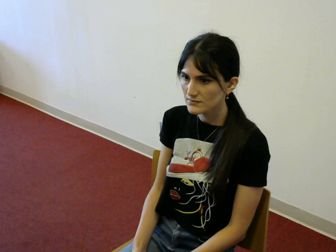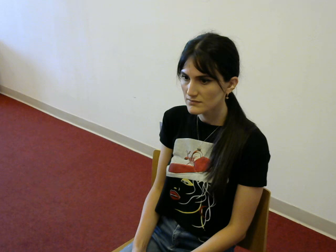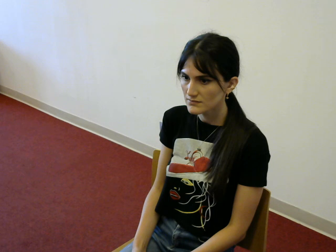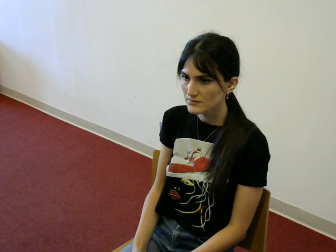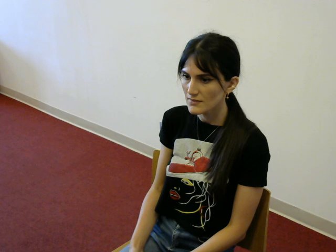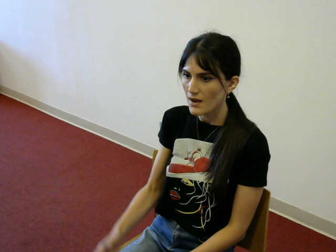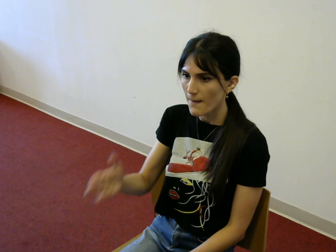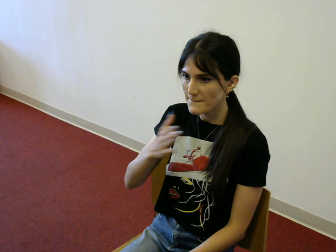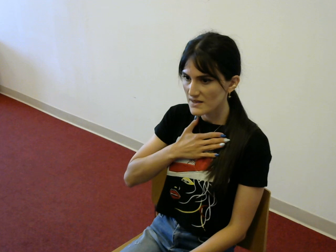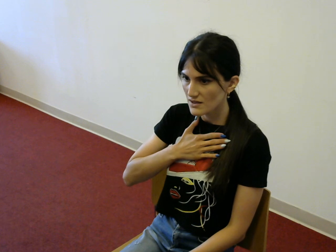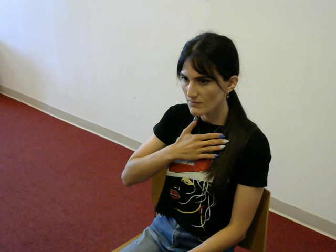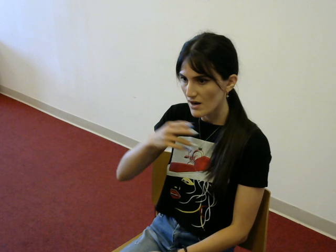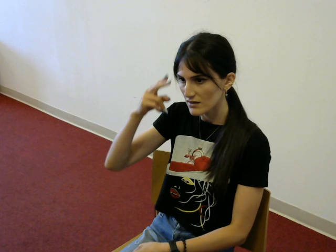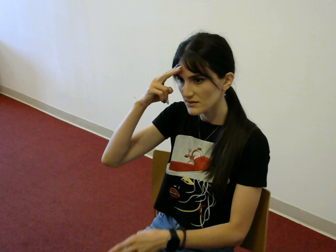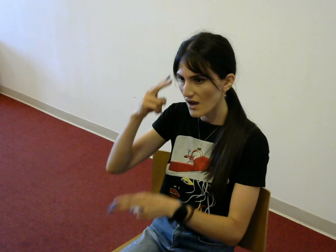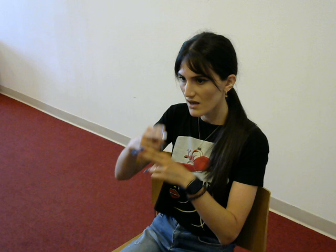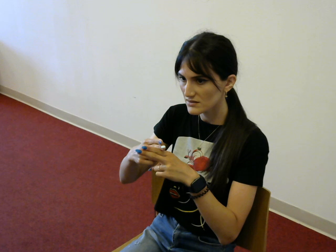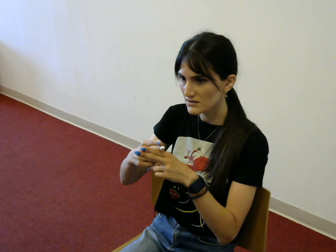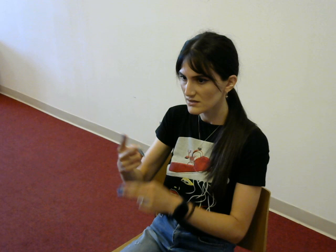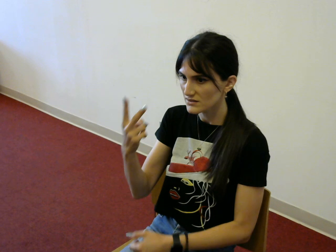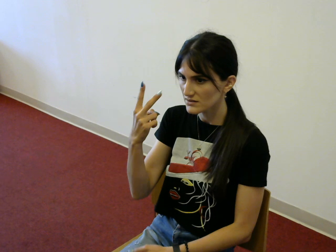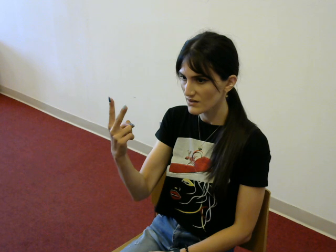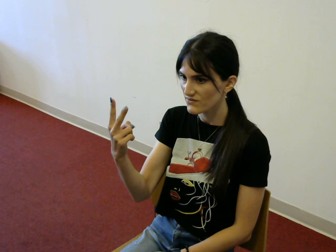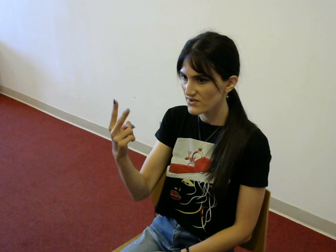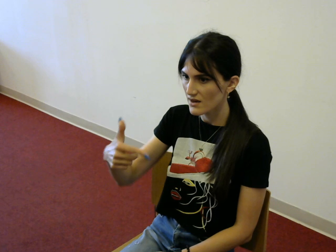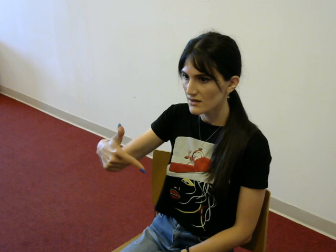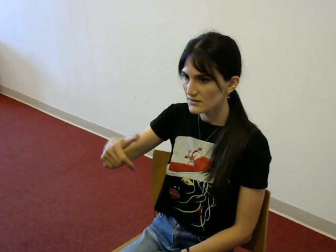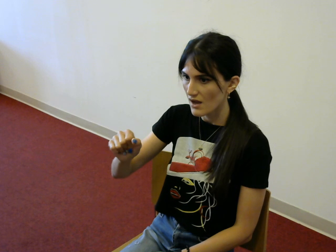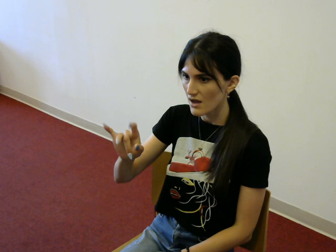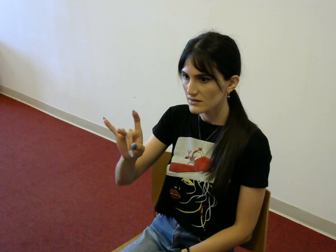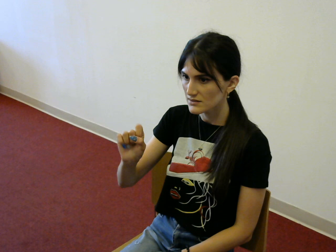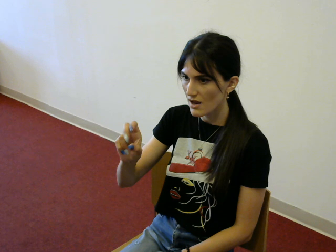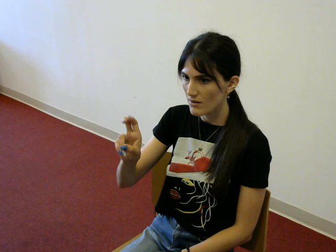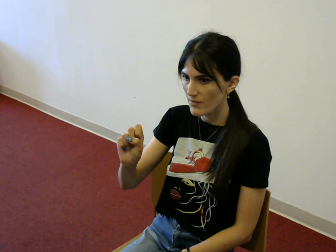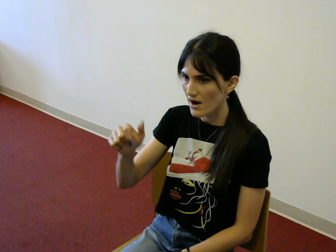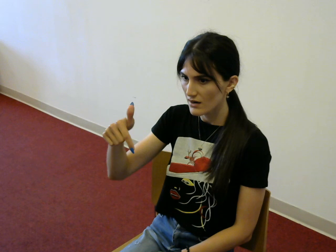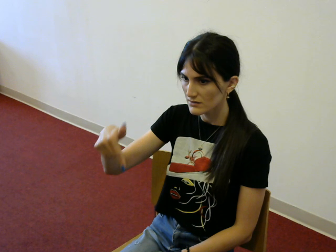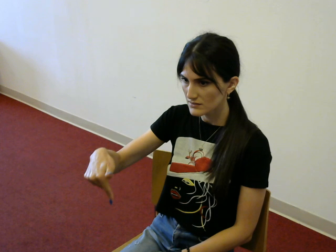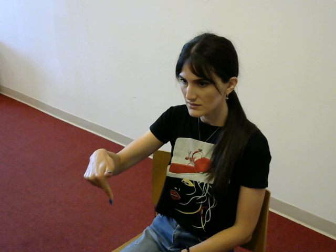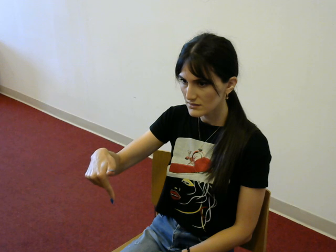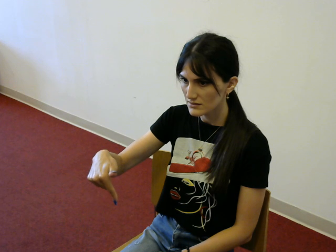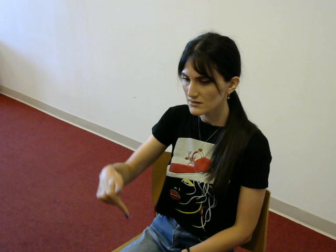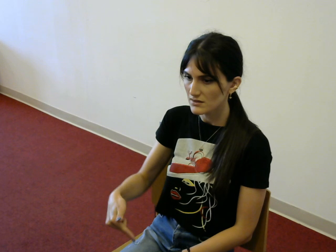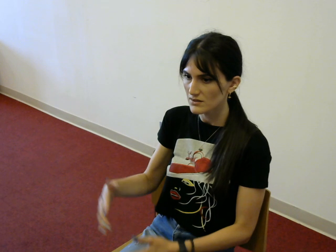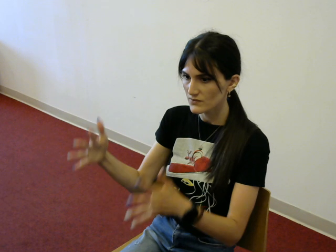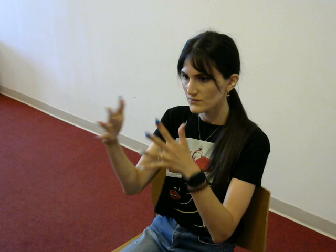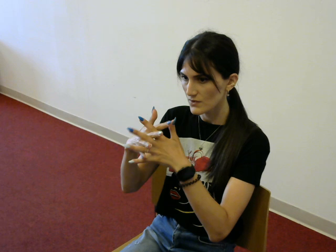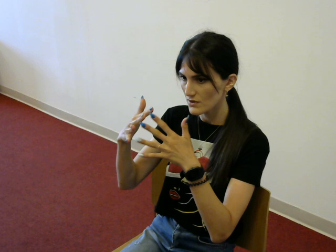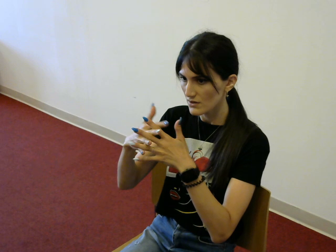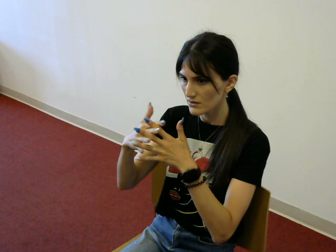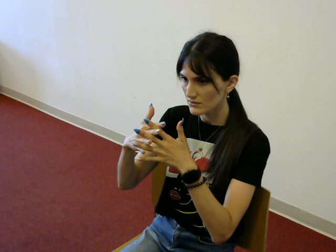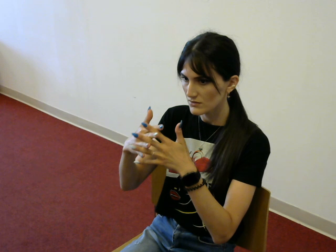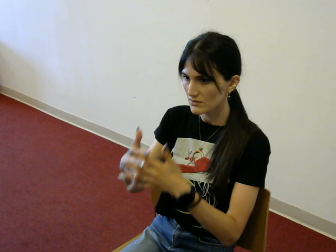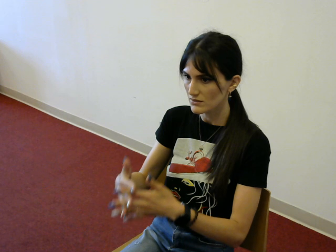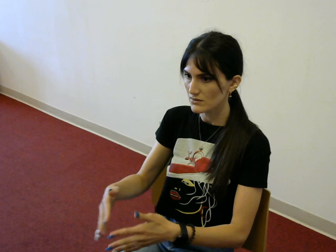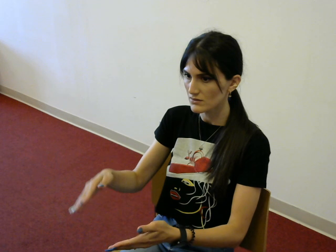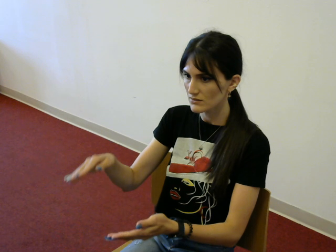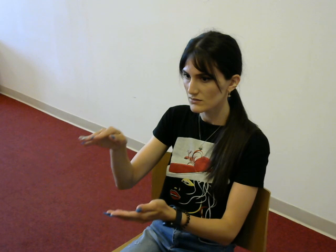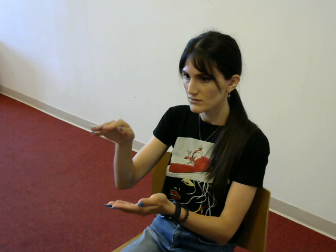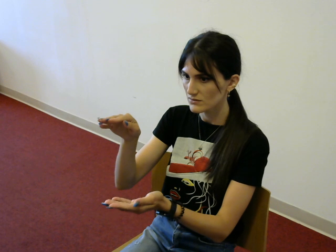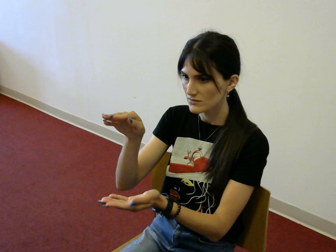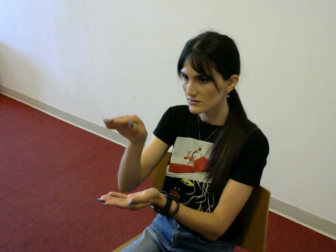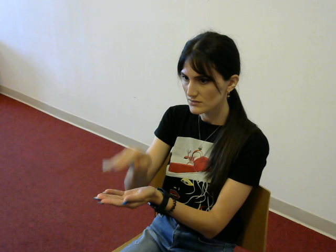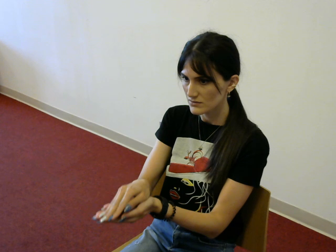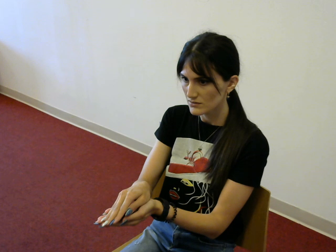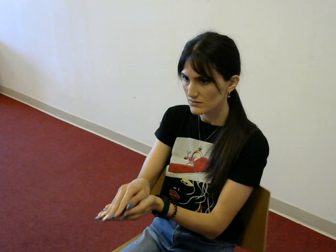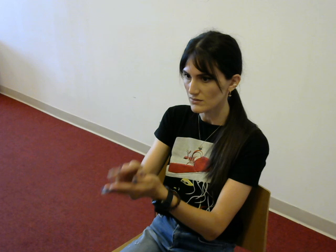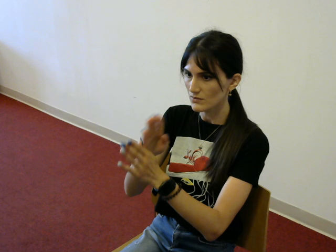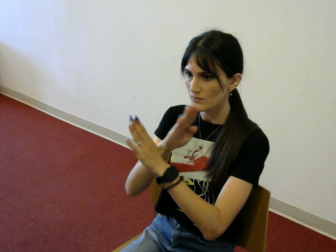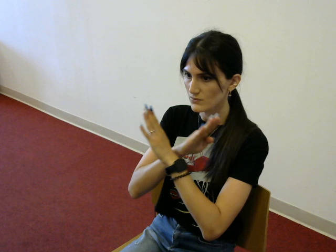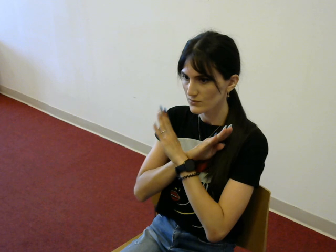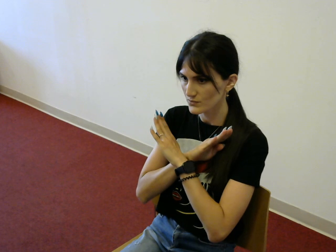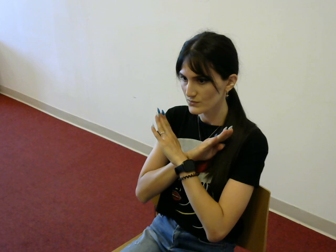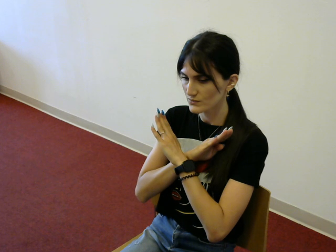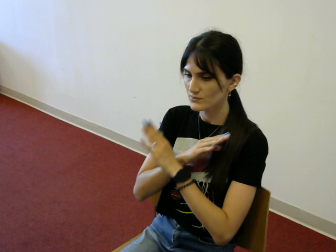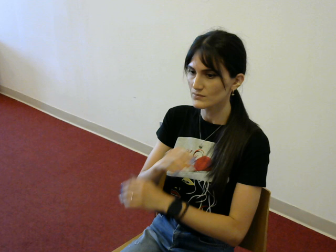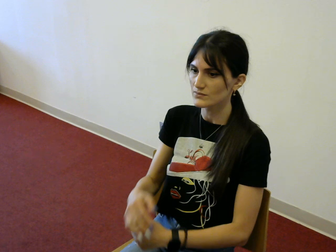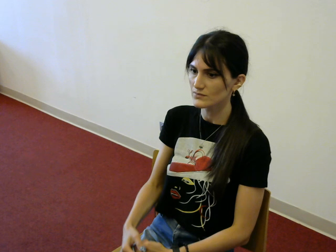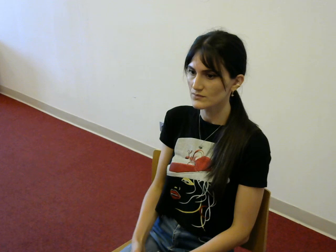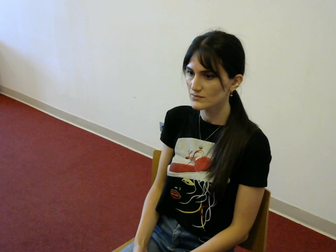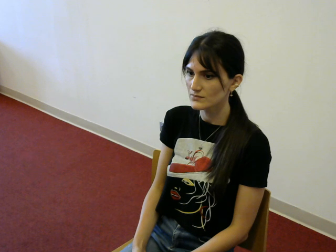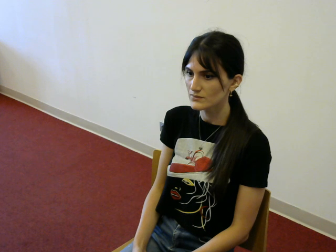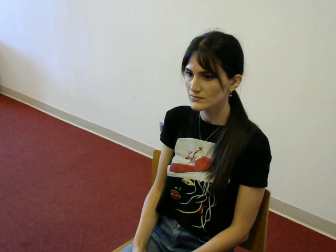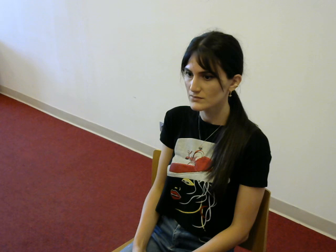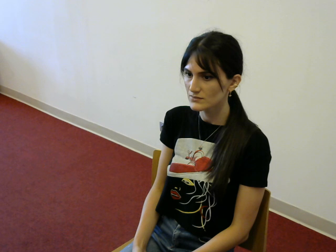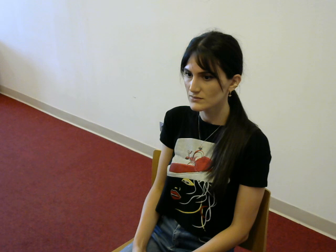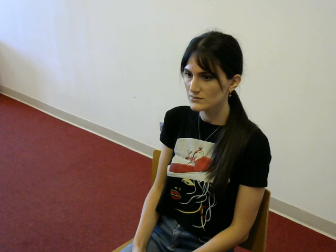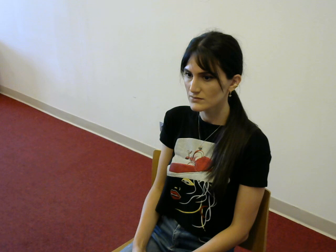Mənim qardaşım 2-ci Qarabağ müharibəsində şəhid olub